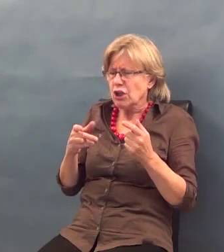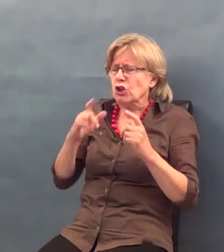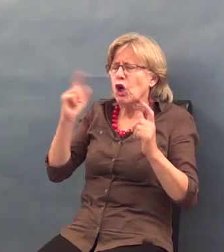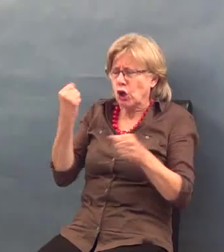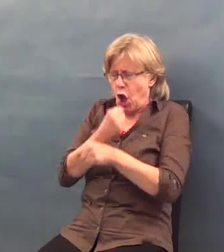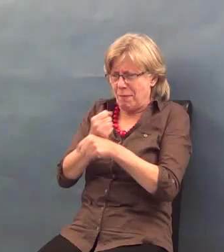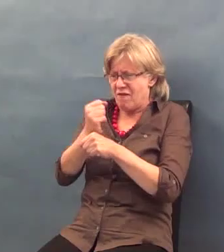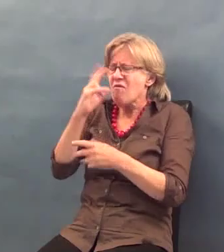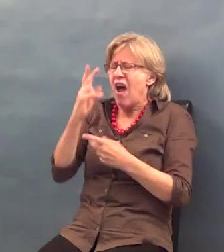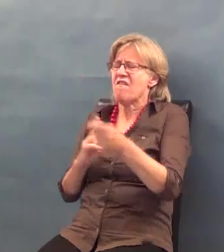Co się tam dzieje?